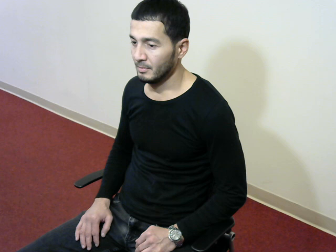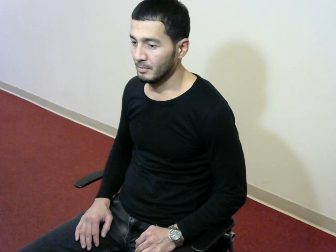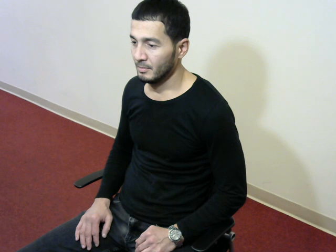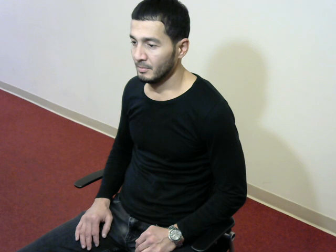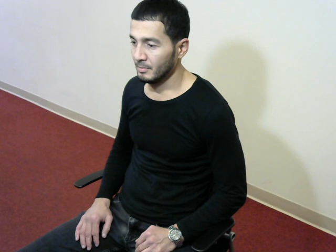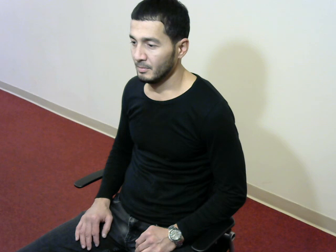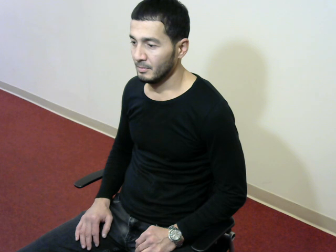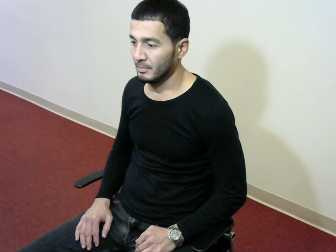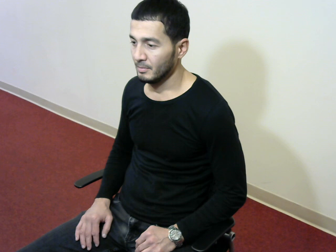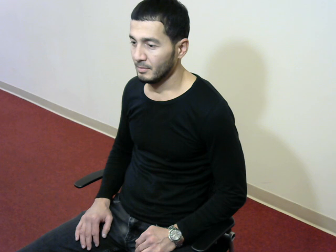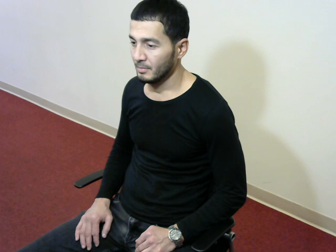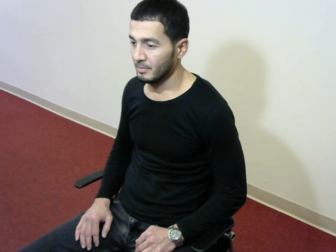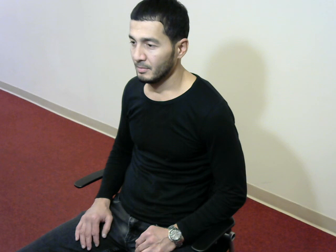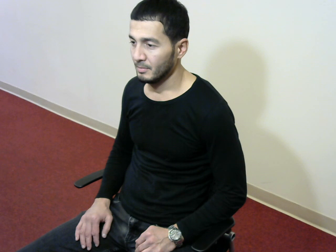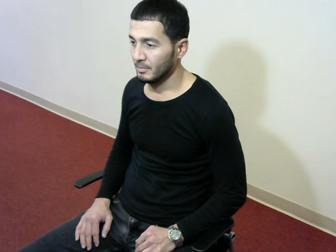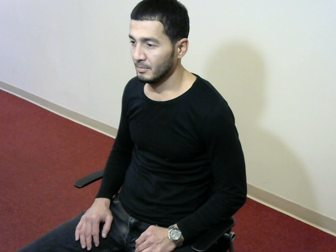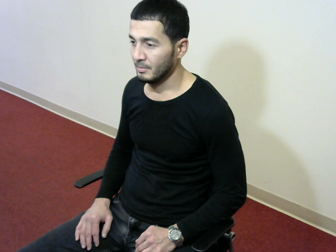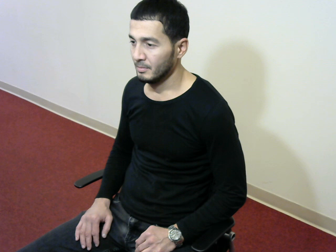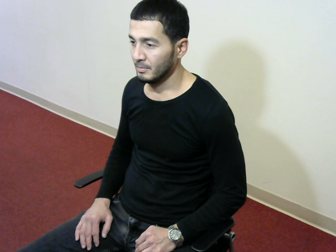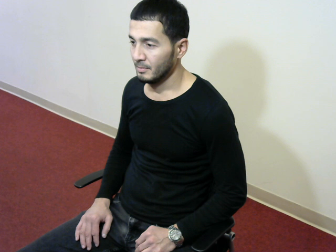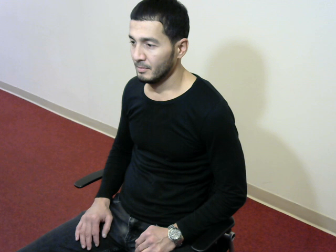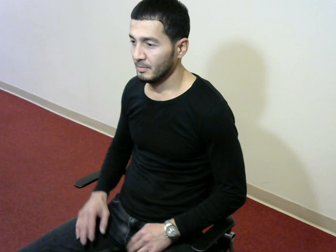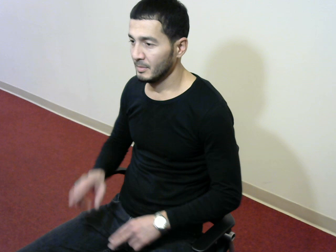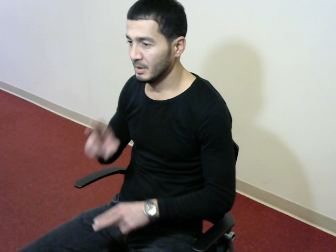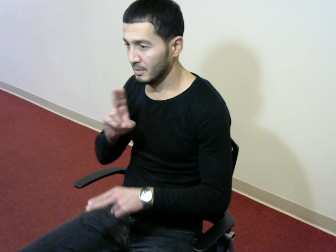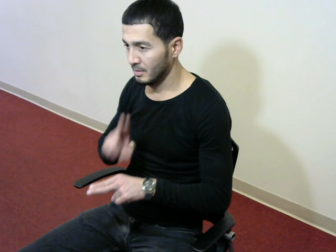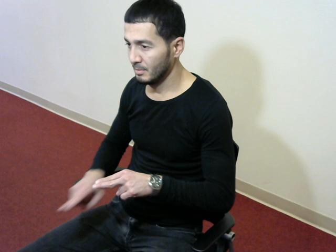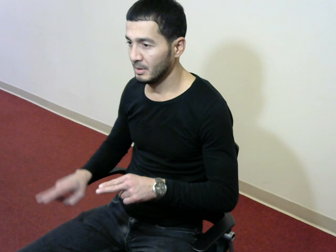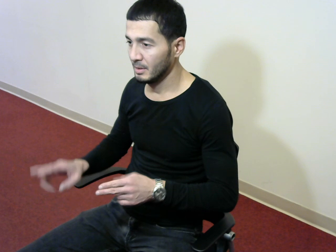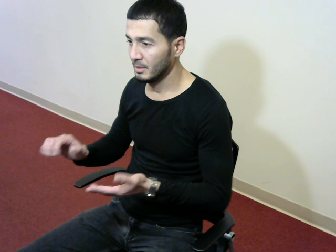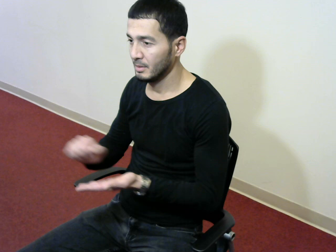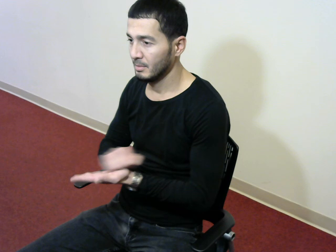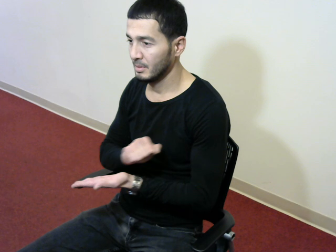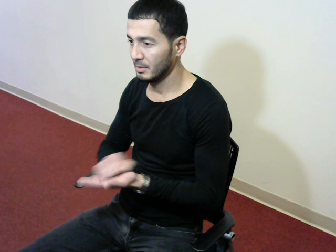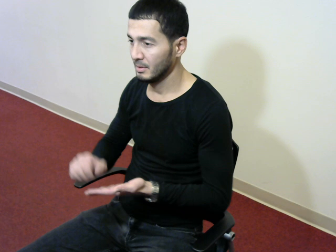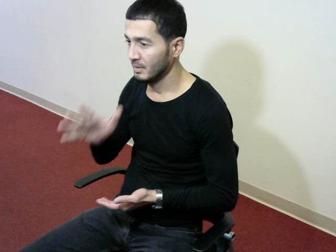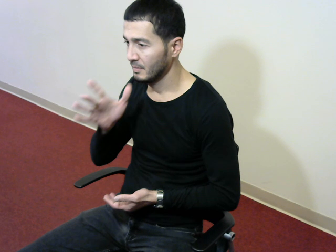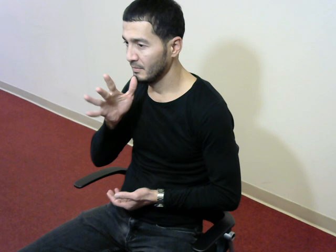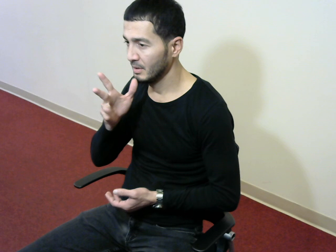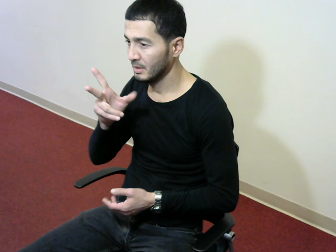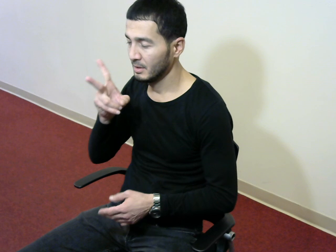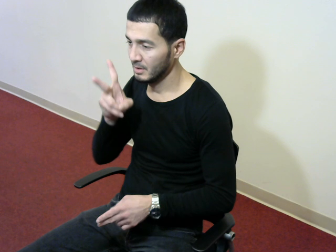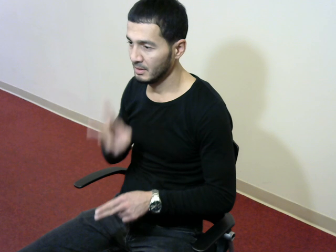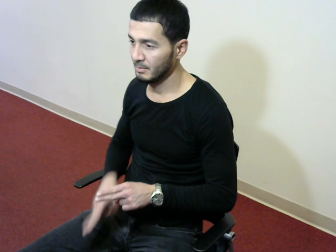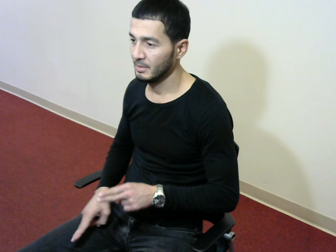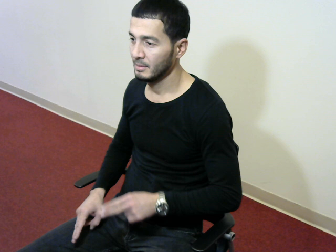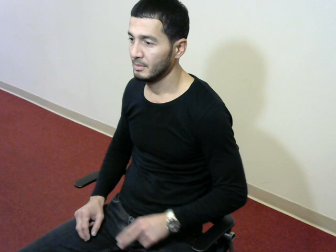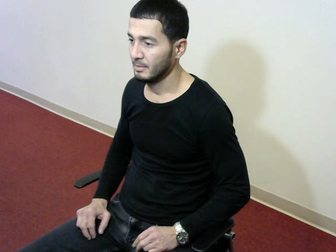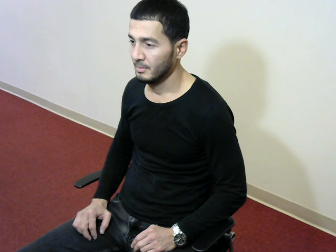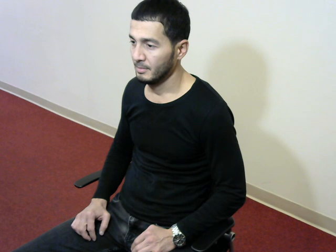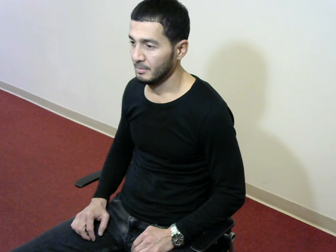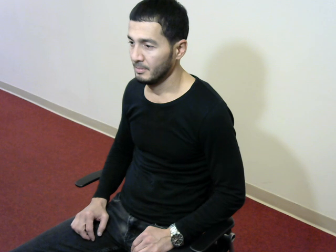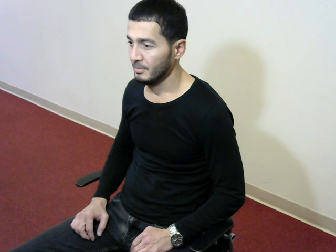İtmiş sənədin vaxtı bitib